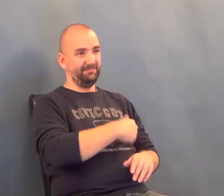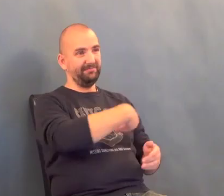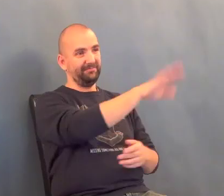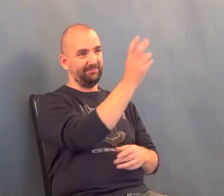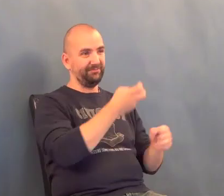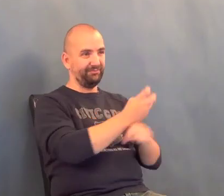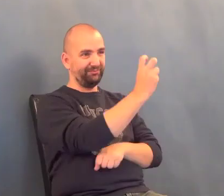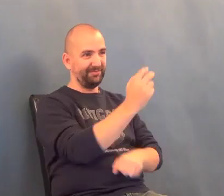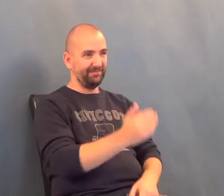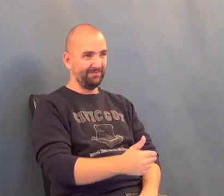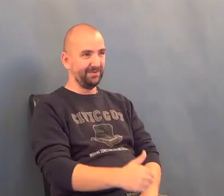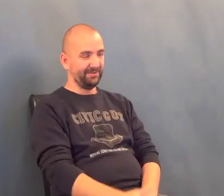Może ktoś zostanie wyrzucony.